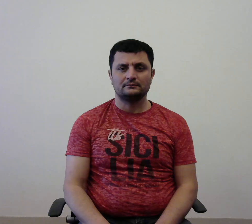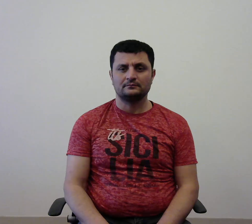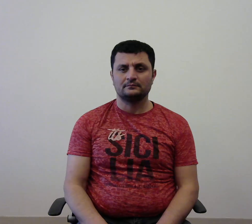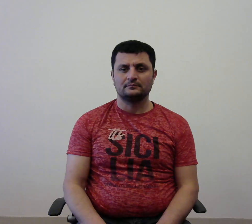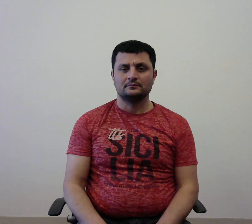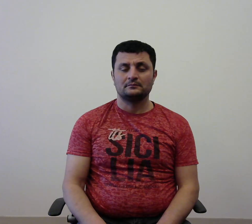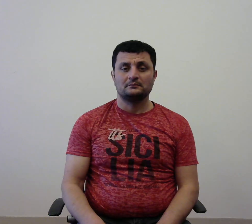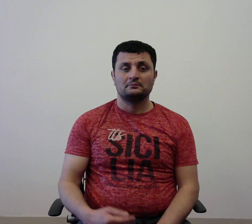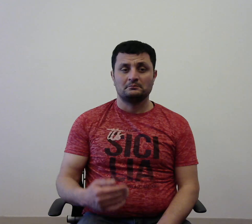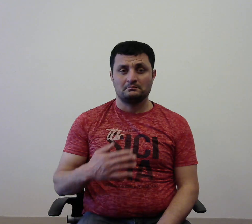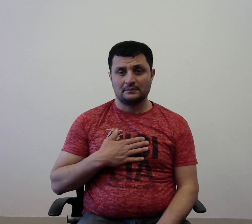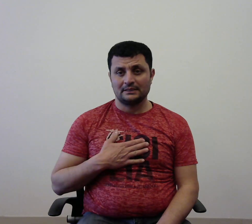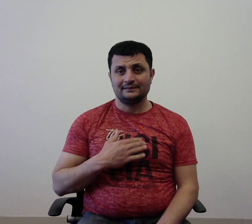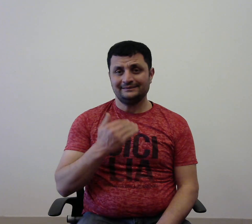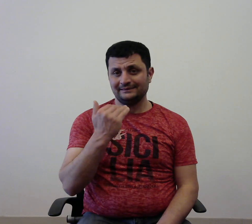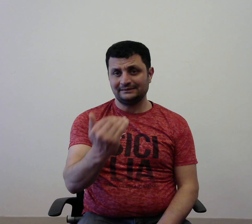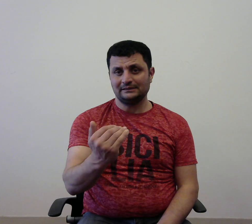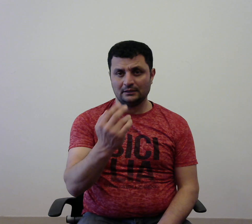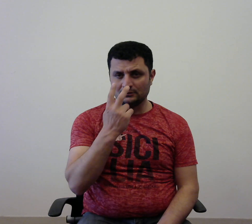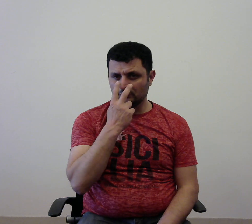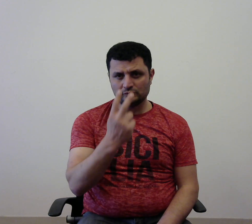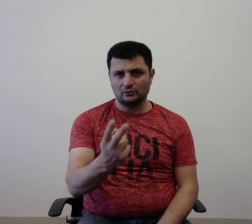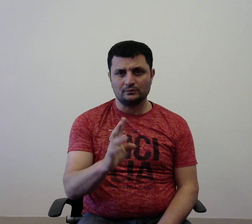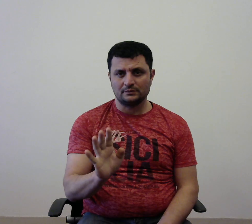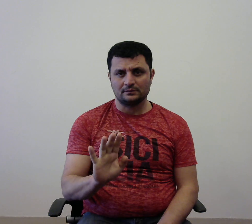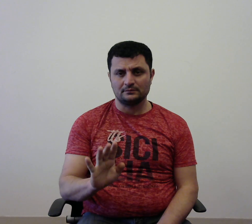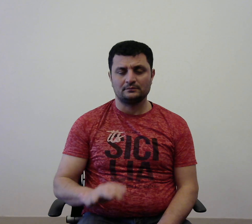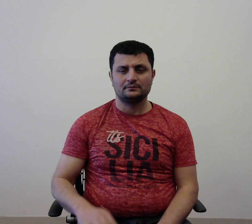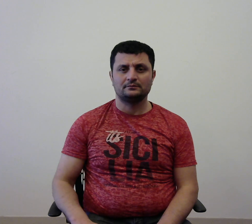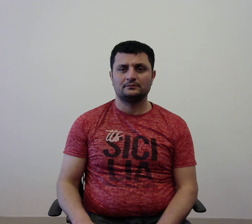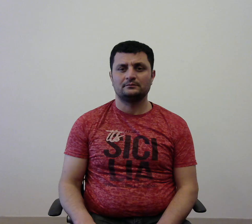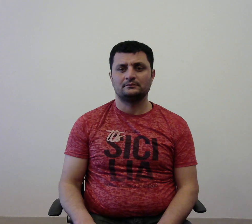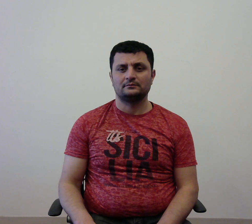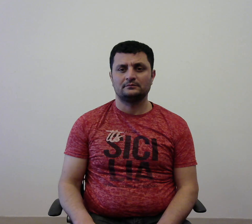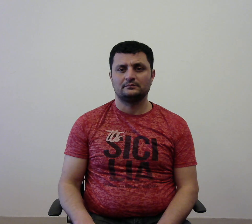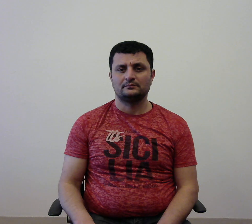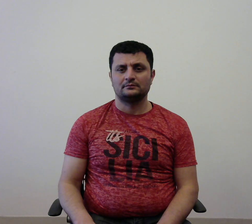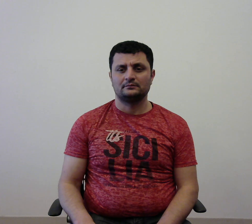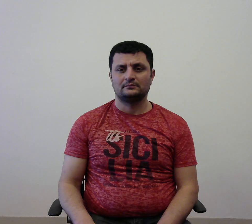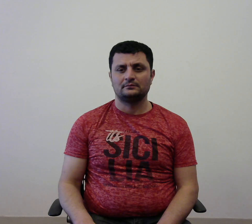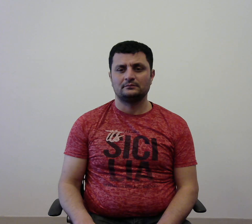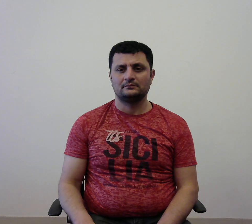Mən sizi görmürəm